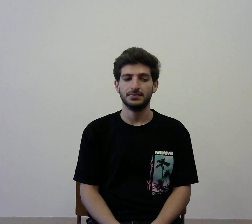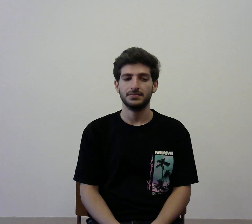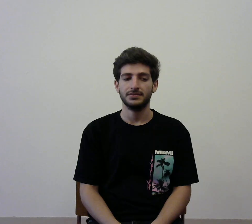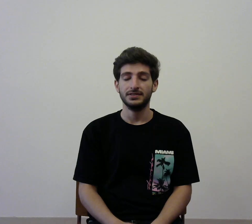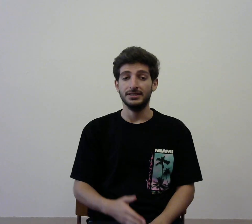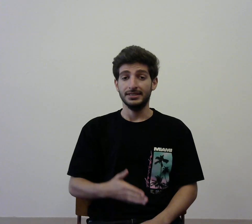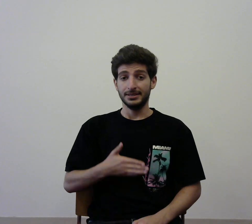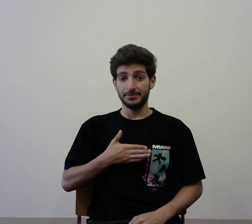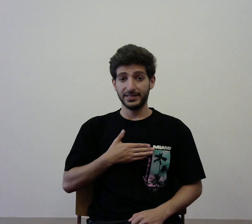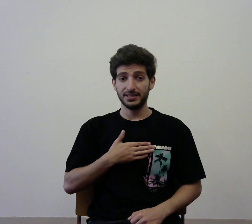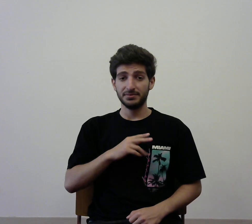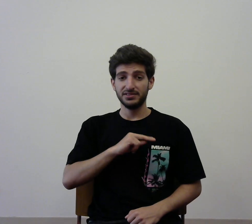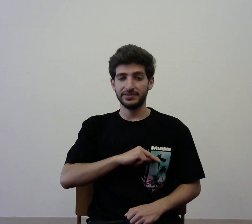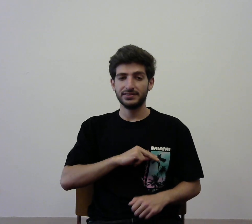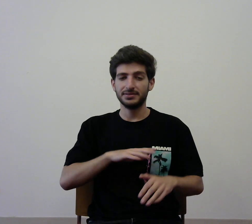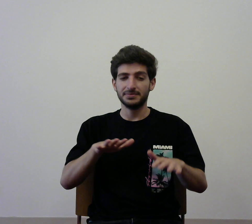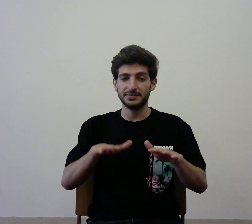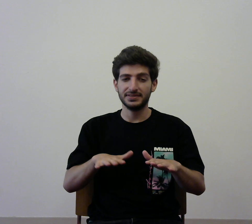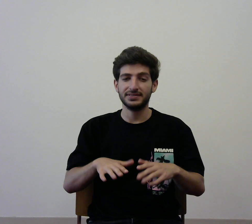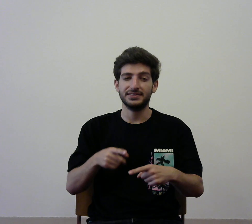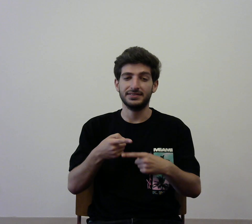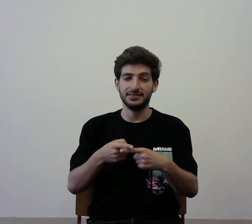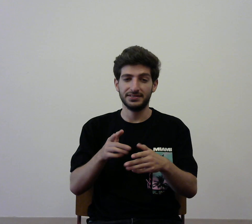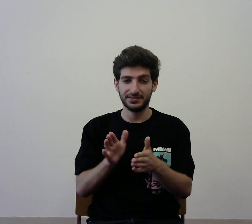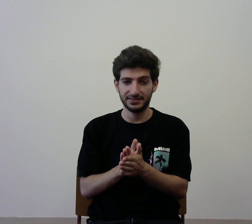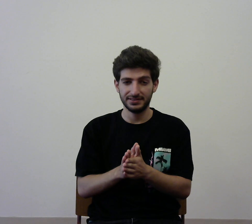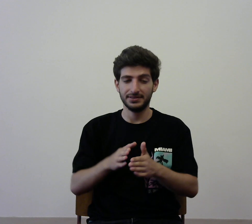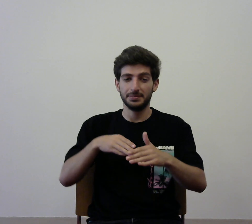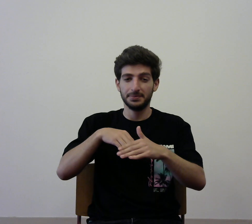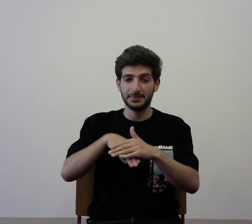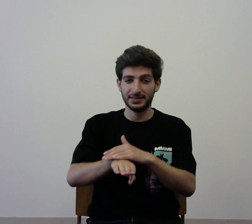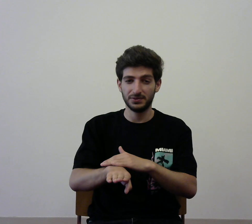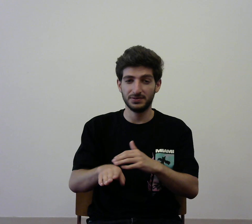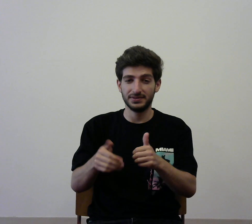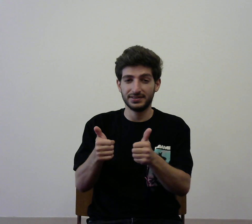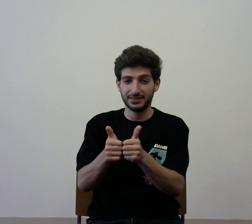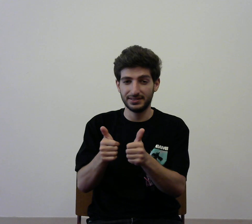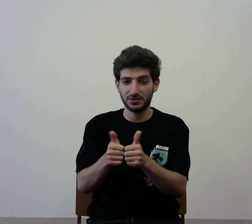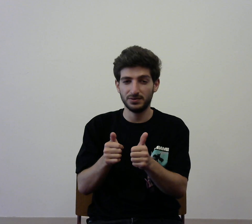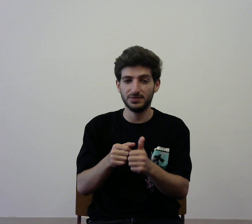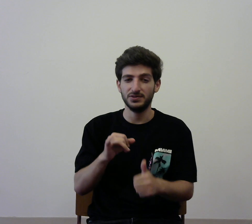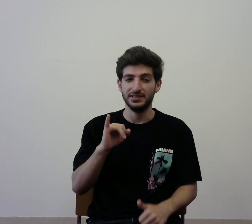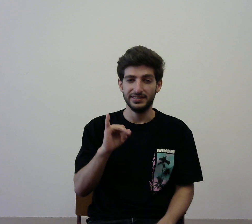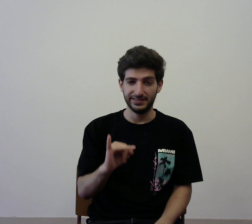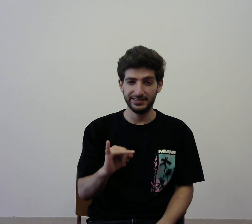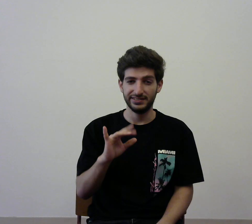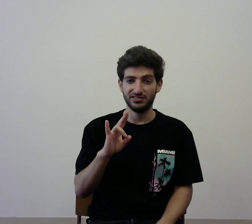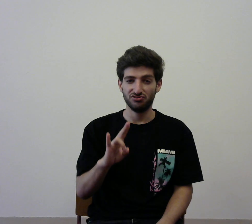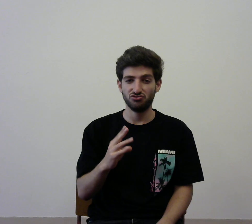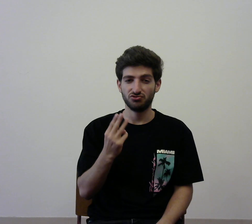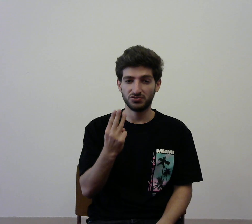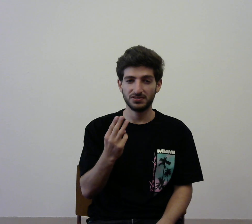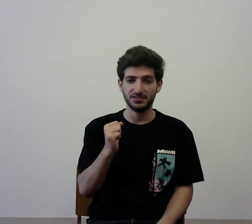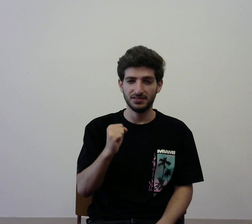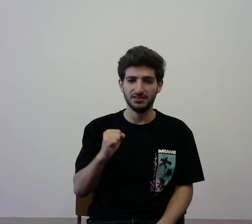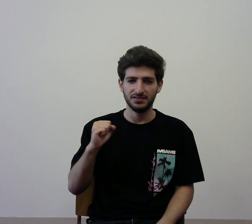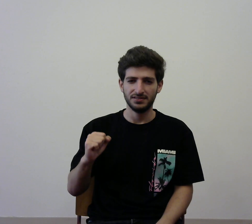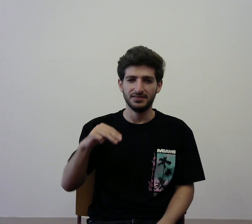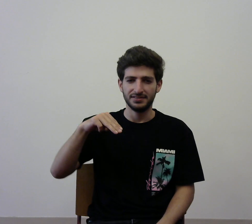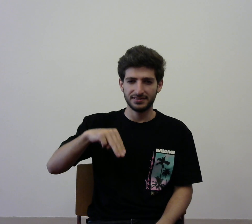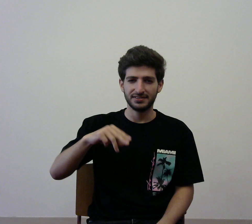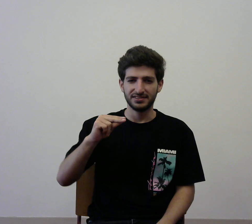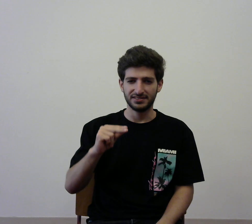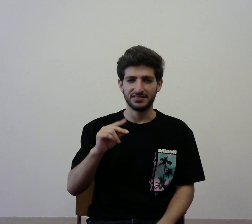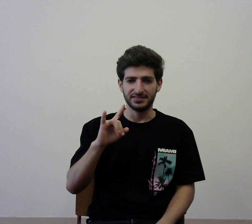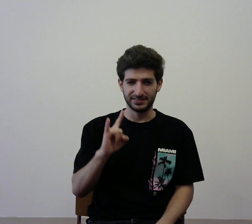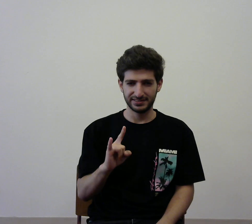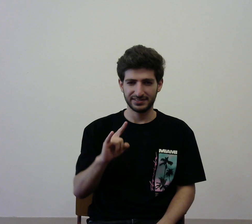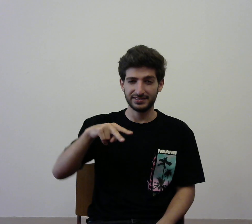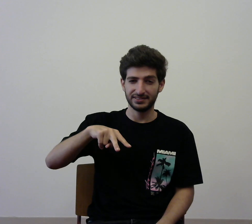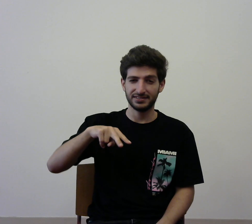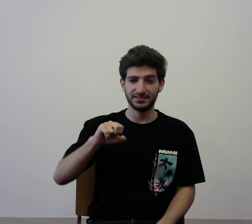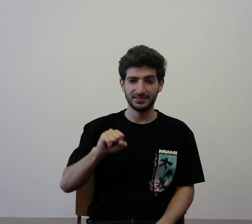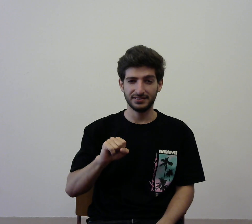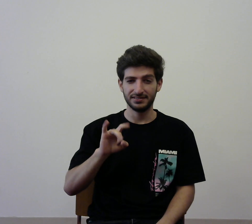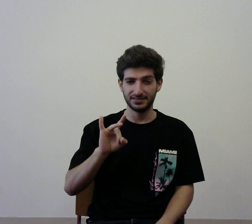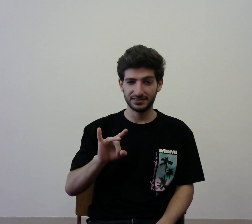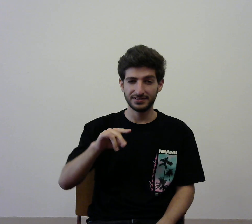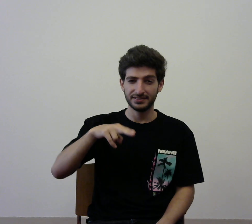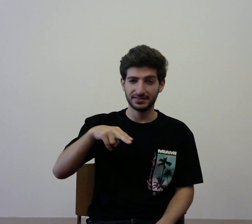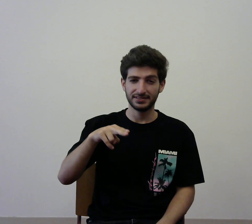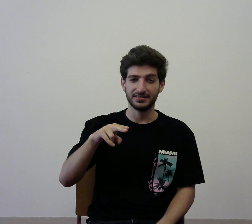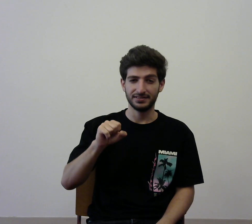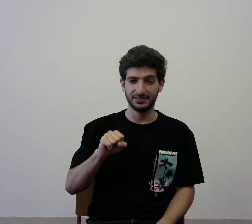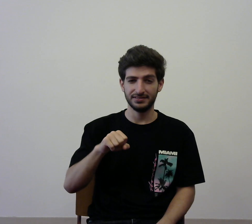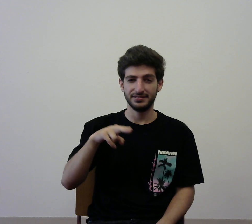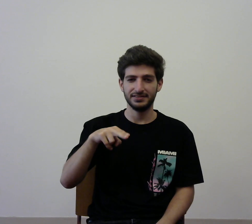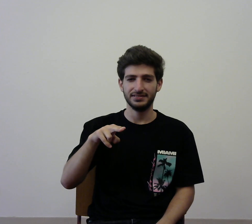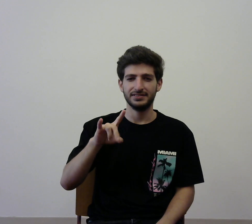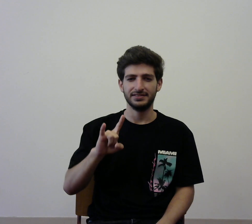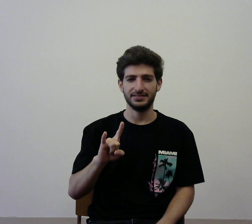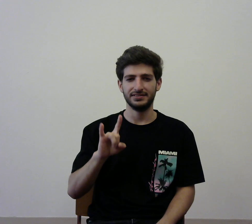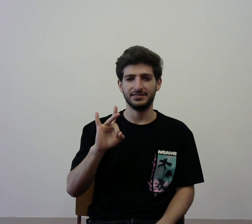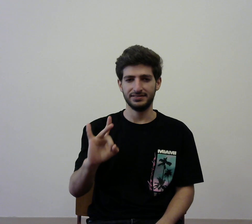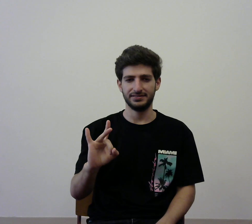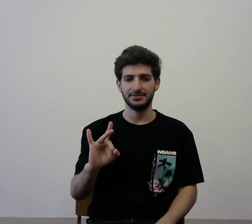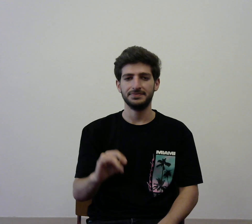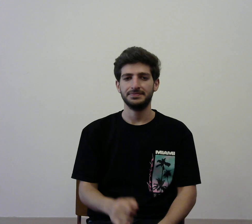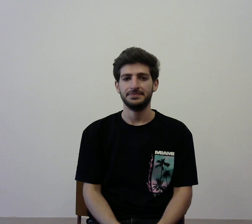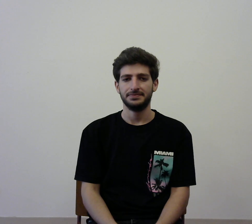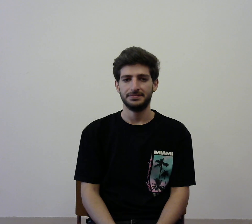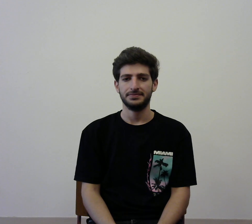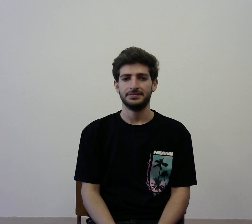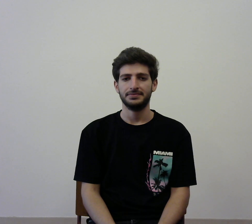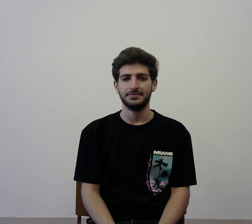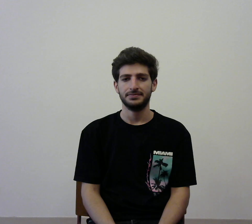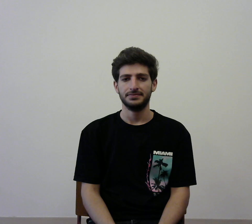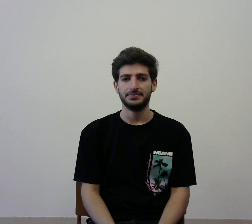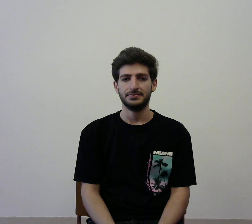Mənim iş yerim İnşaatçılar metrosunun yanındadadır